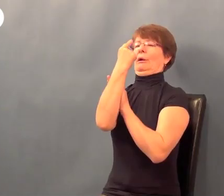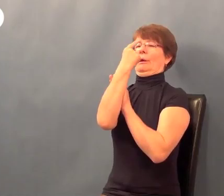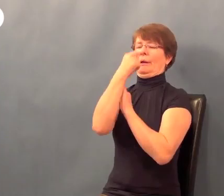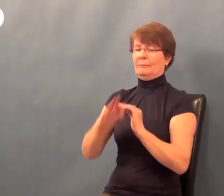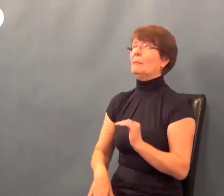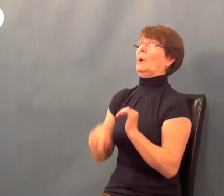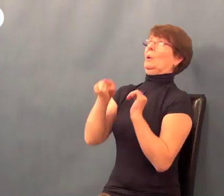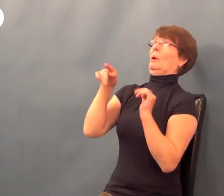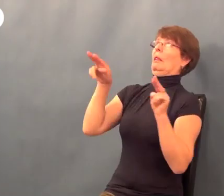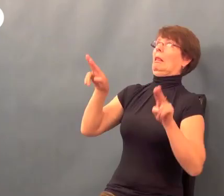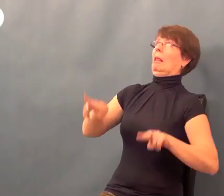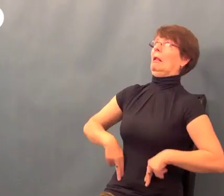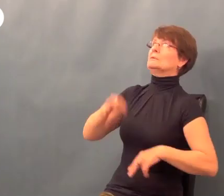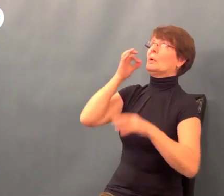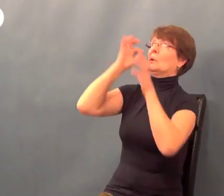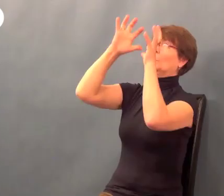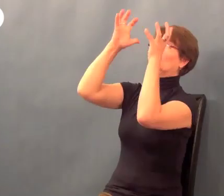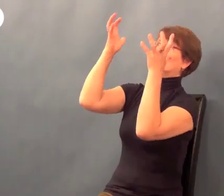Pies się przeraził, bo zobaczył nad głową ogromny ul pszczół.